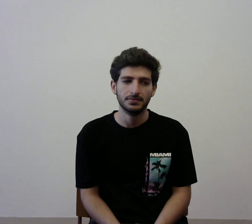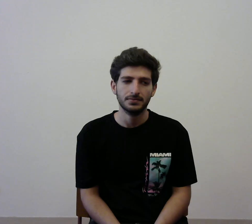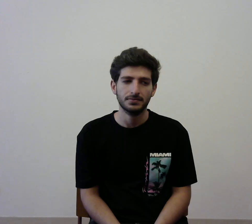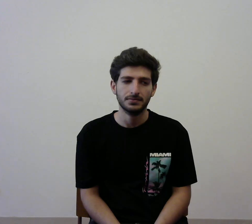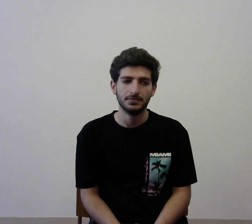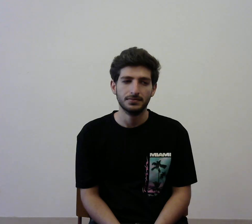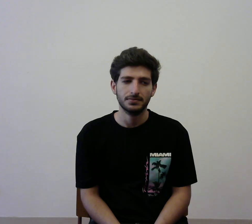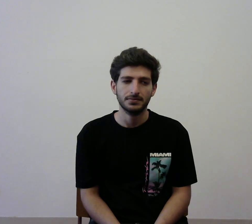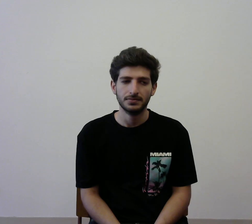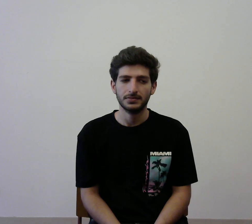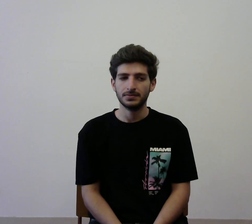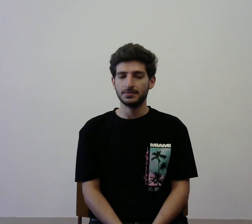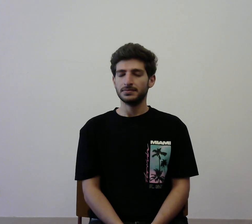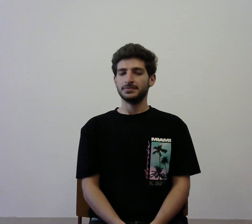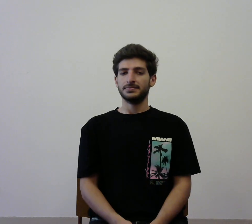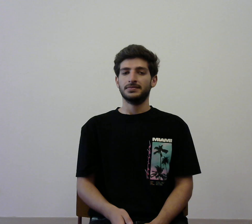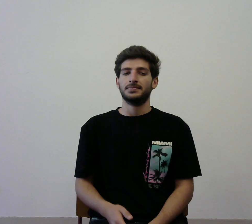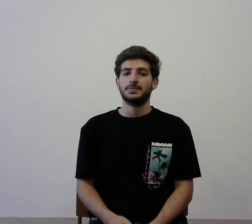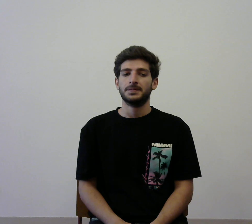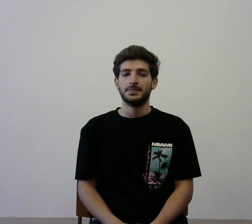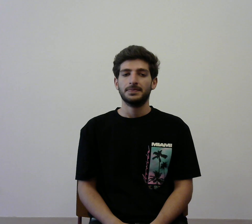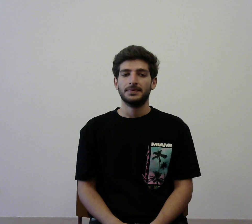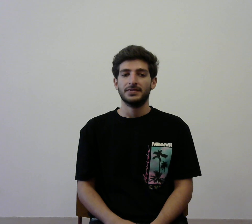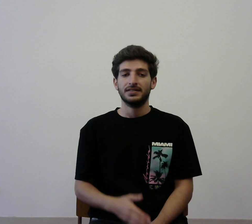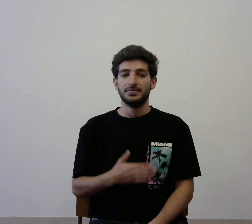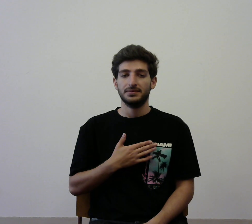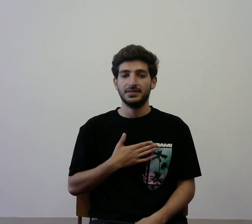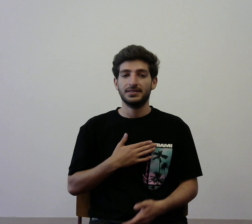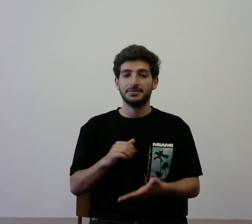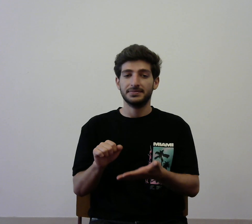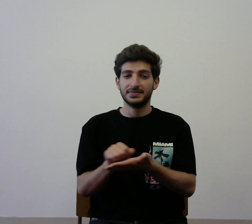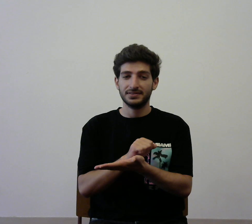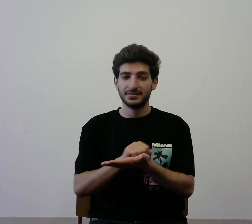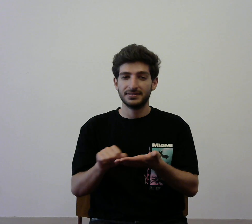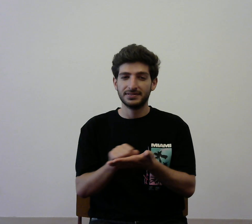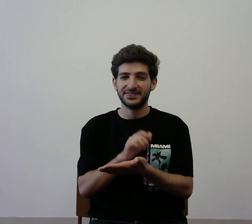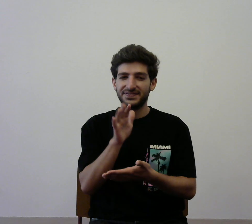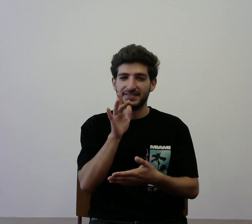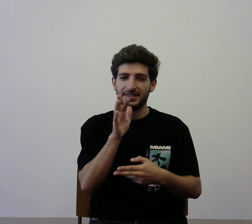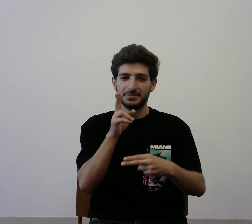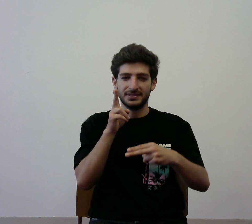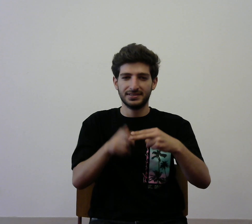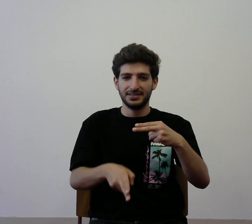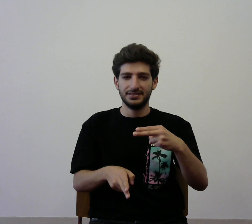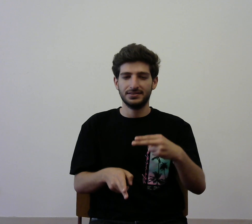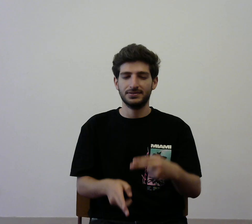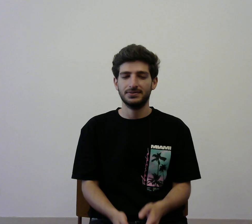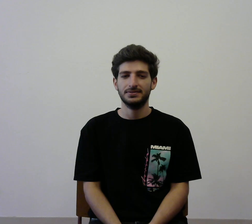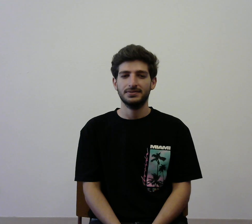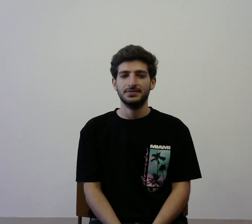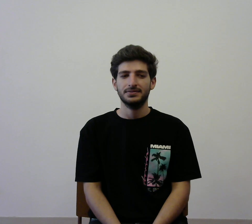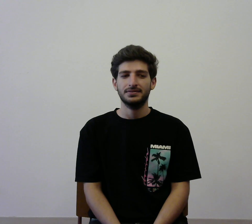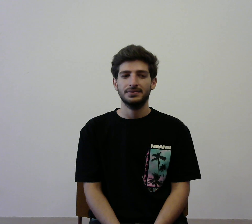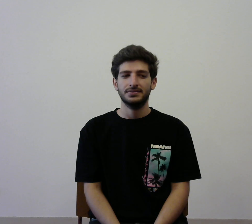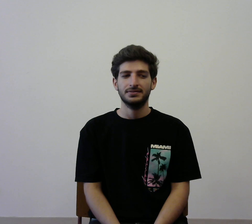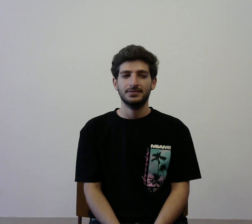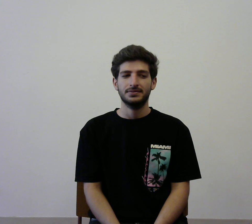Mənim sənədimin vaxtı bitib